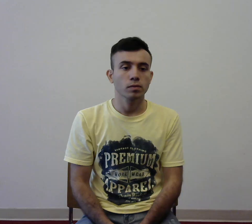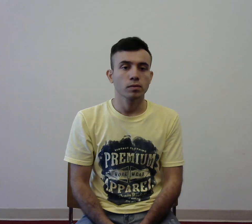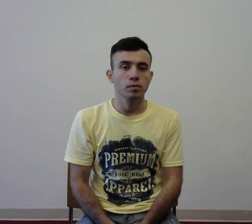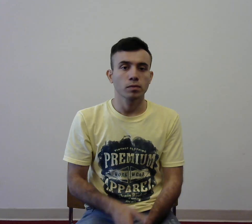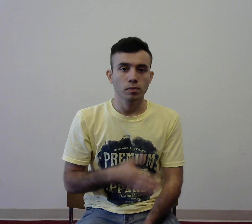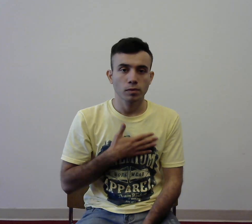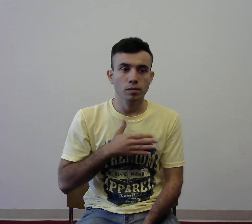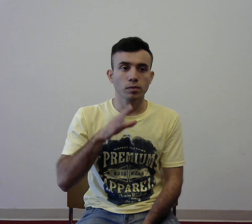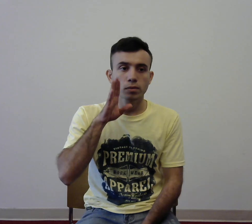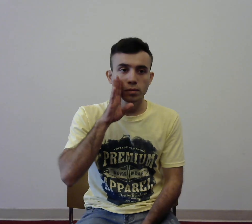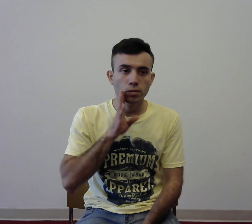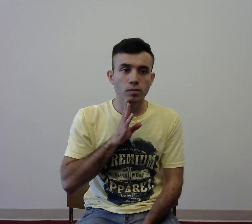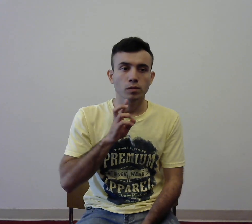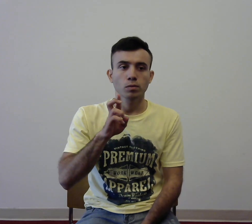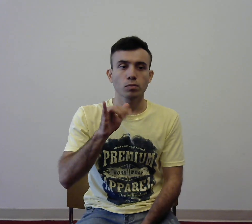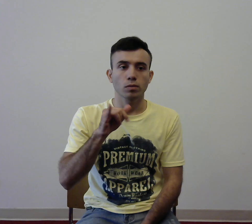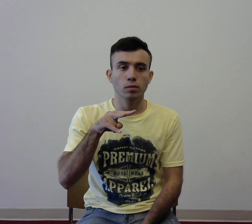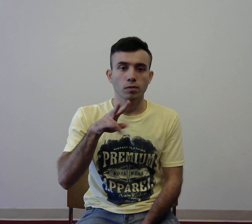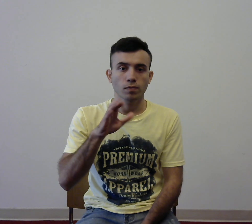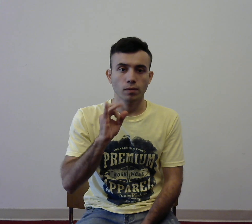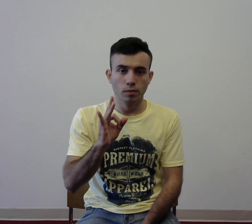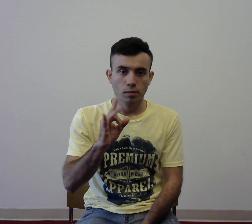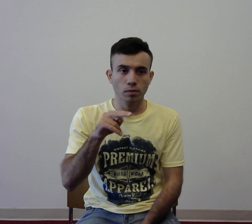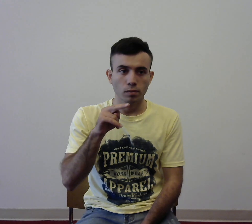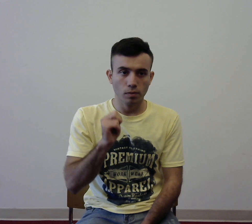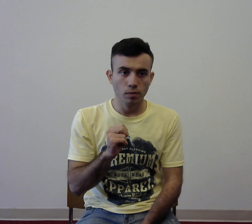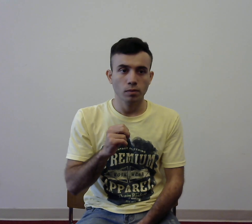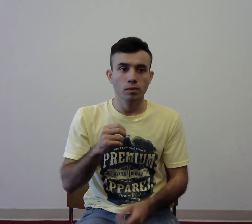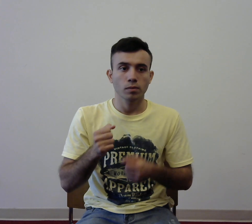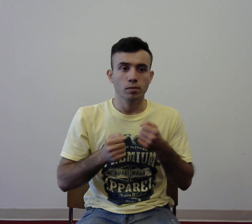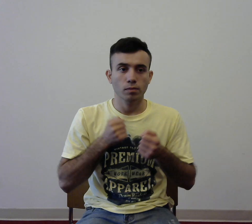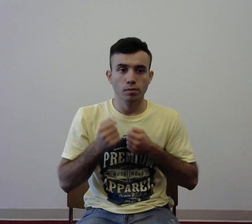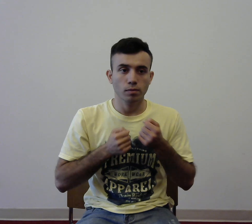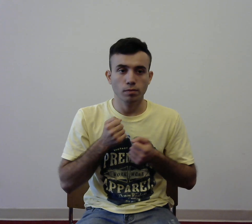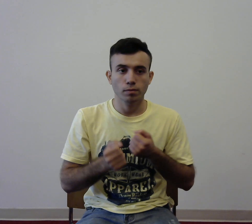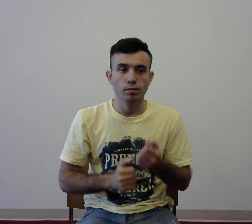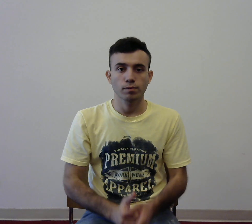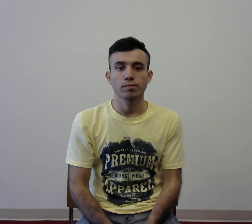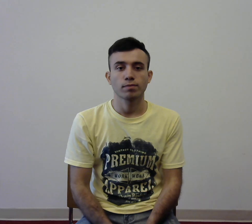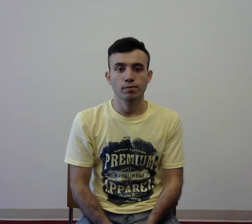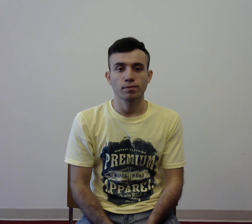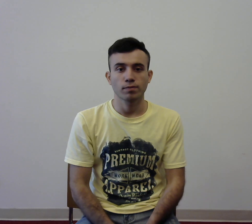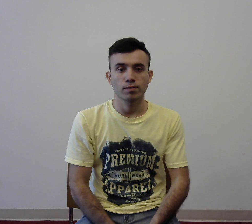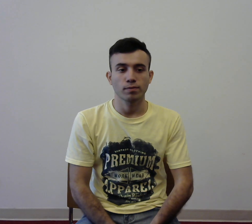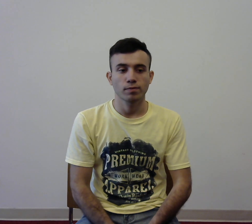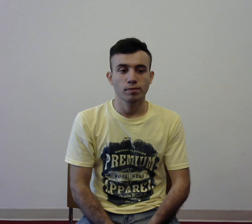Mən səhərlər bulvarda qaçıram